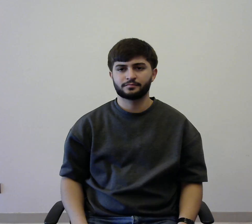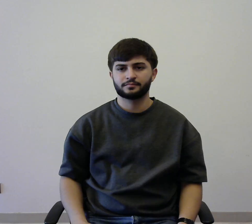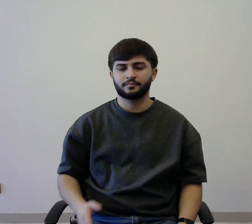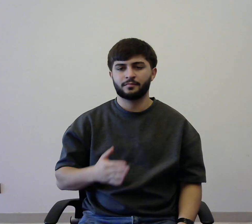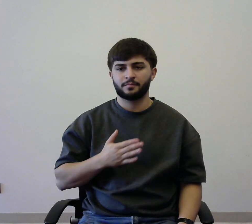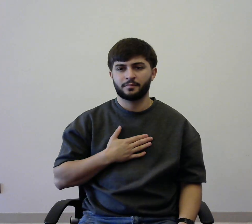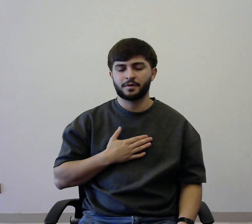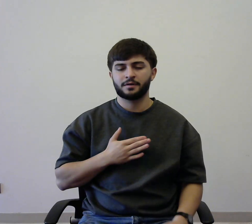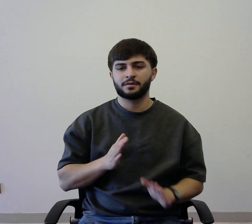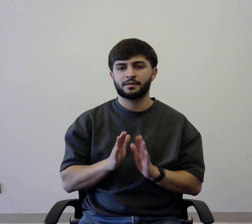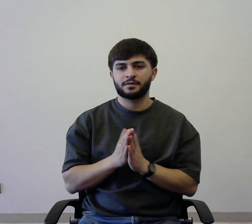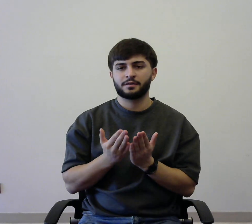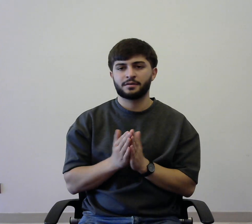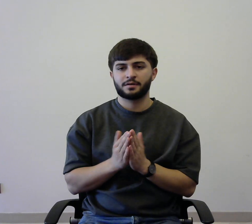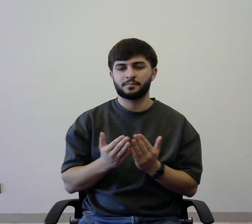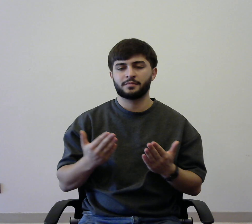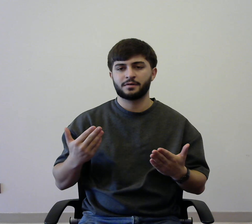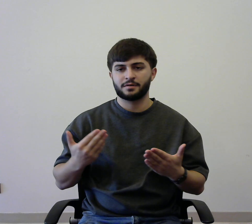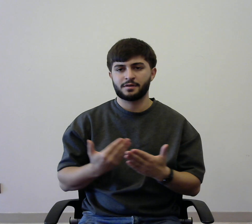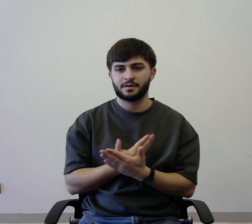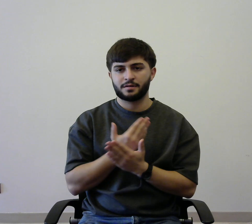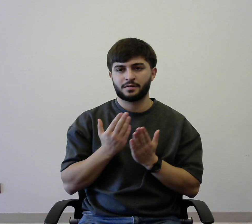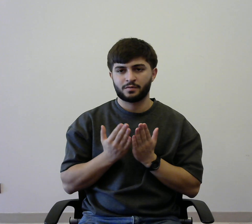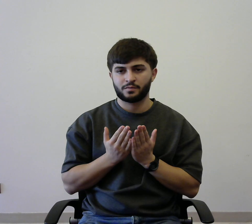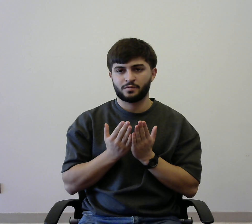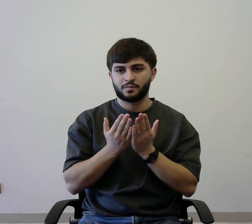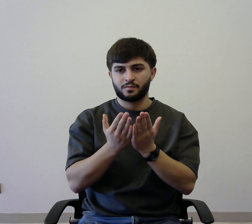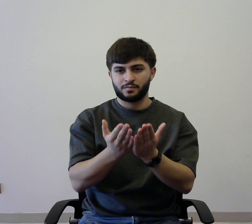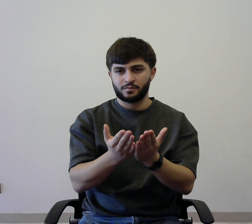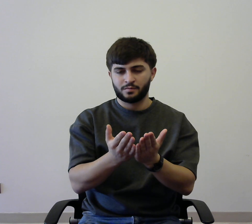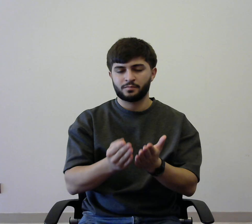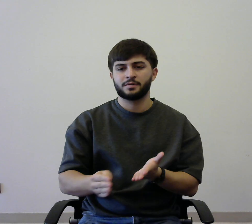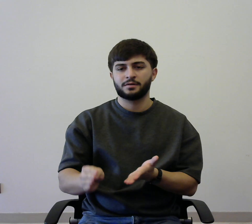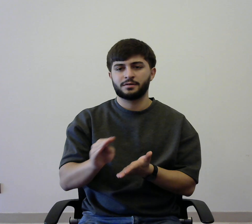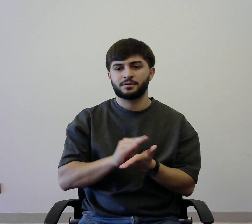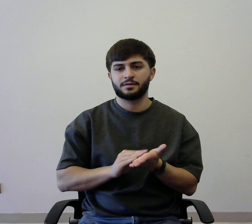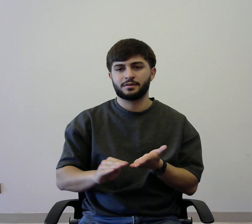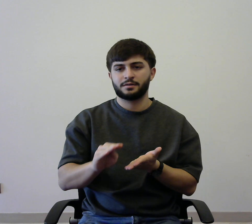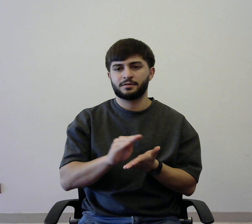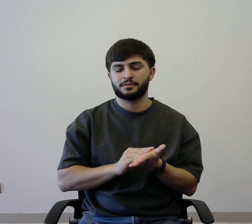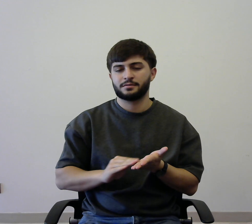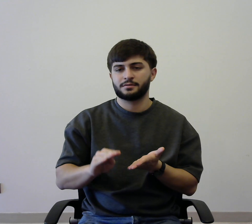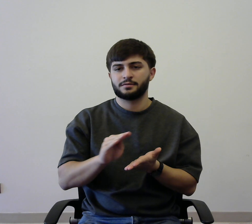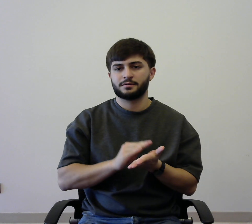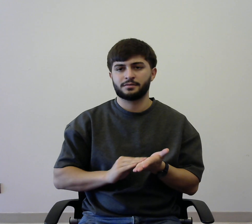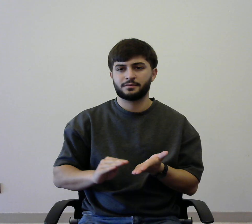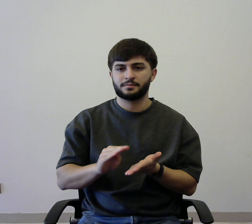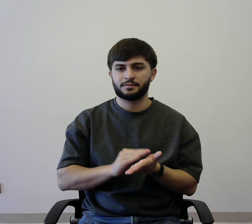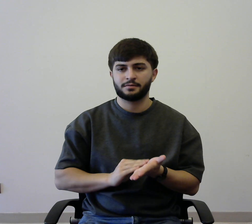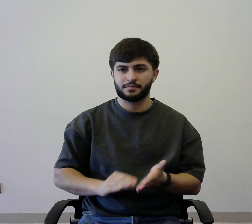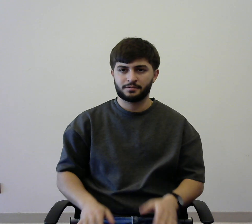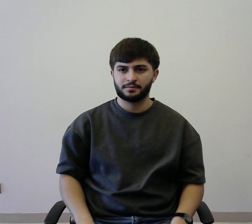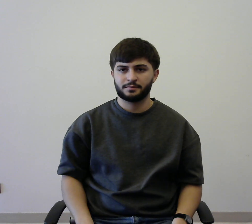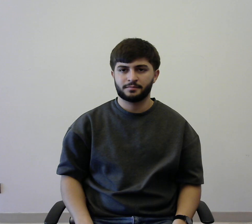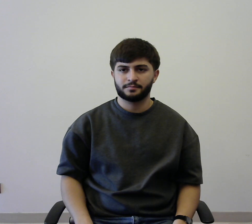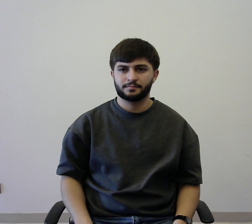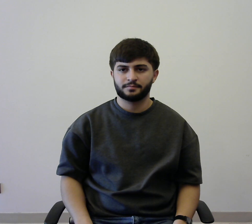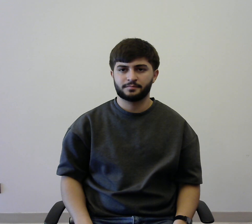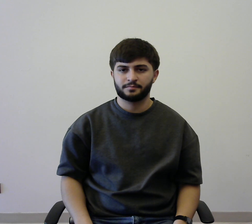Mən kitabı yenidən oxuyub, təkrarlamalıyam